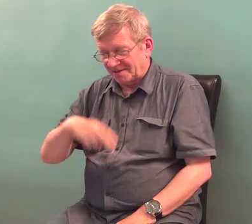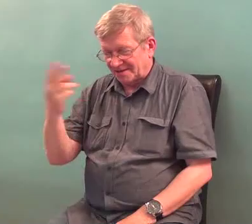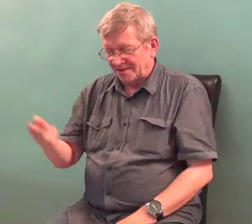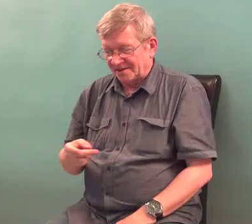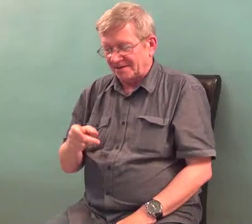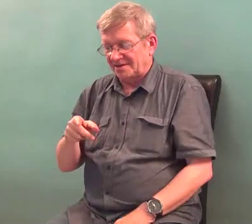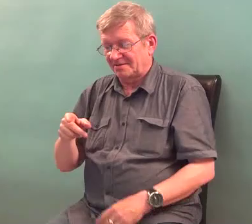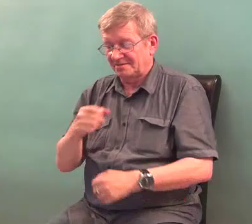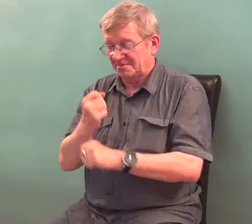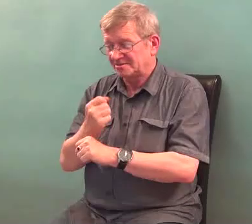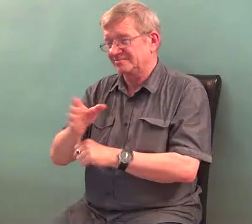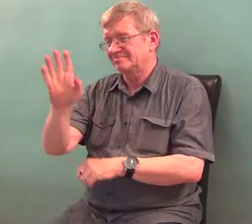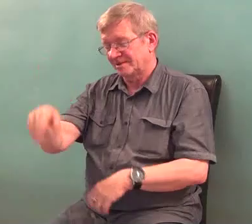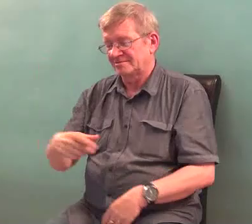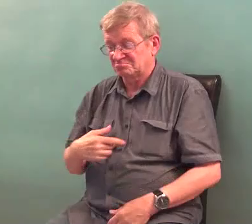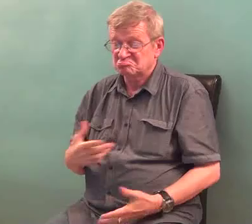Ty masz pracę, a ja nie mam.